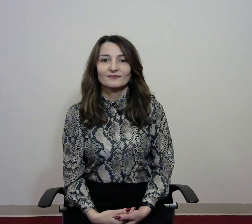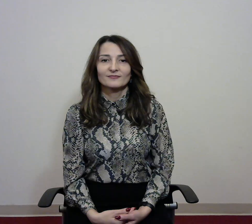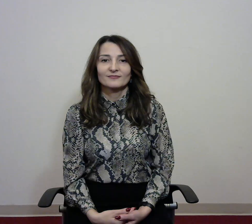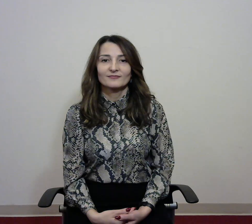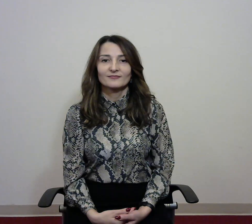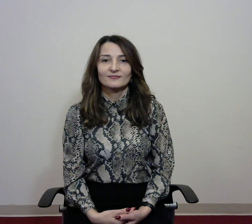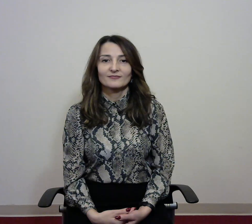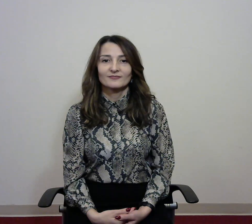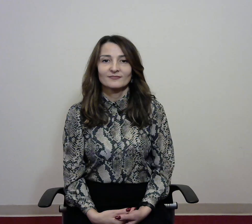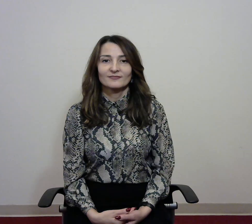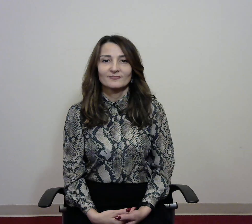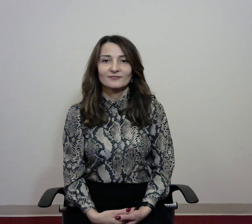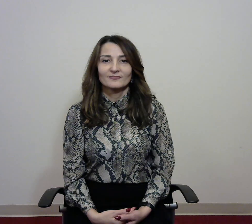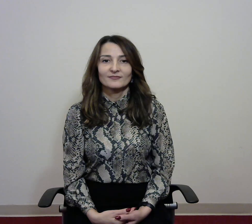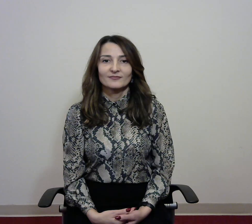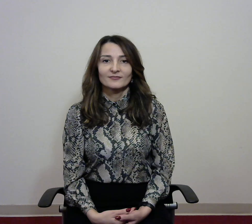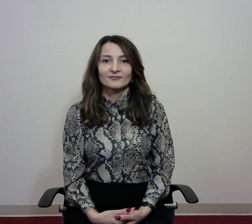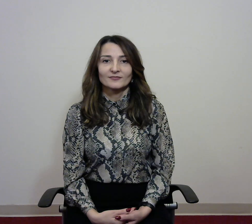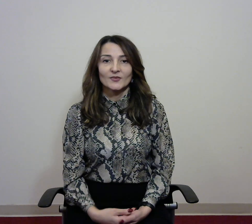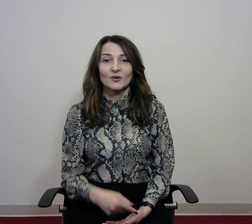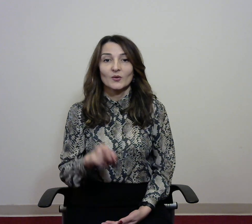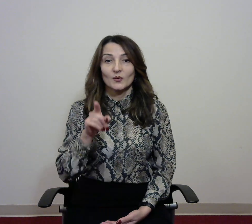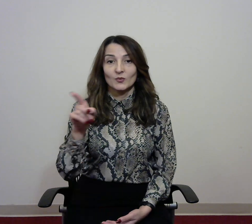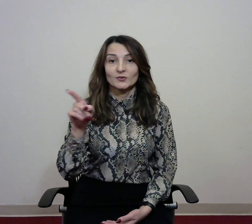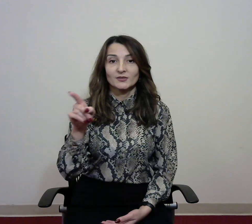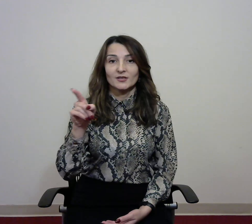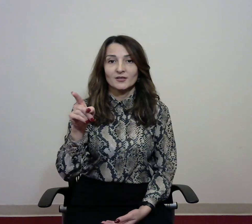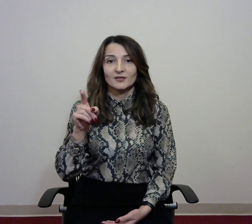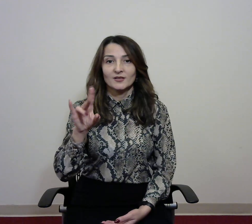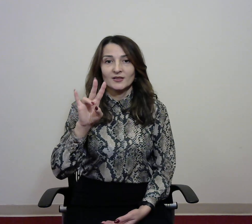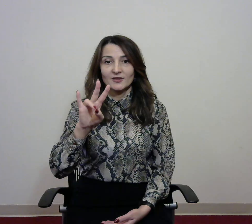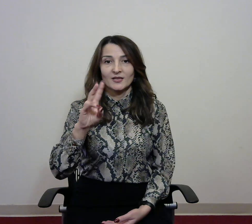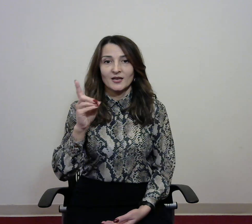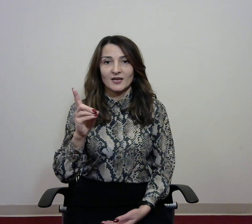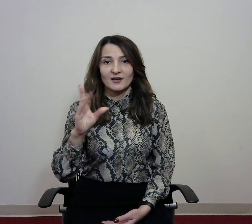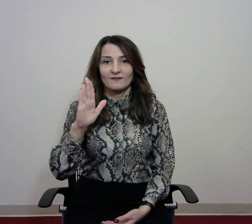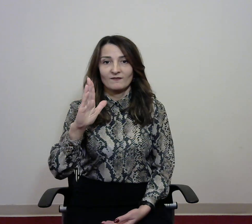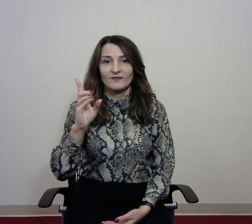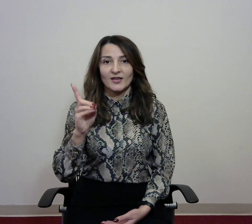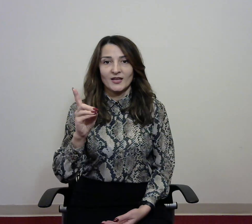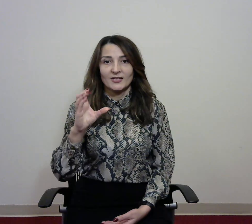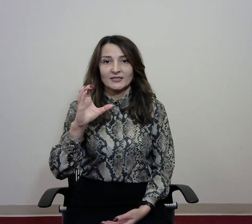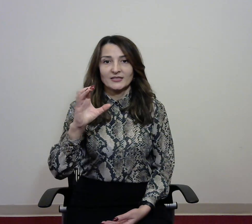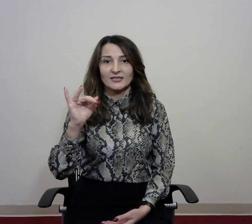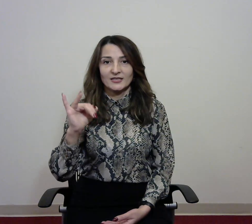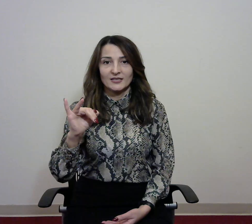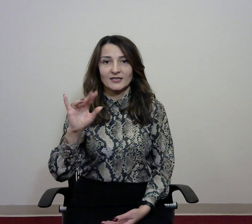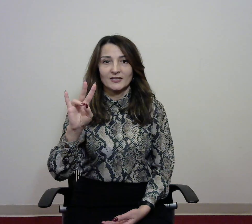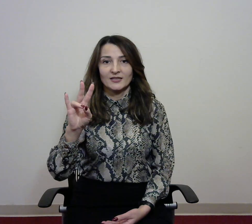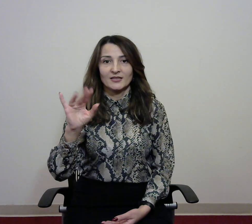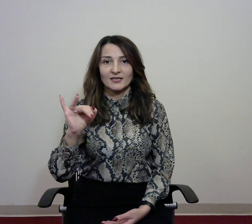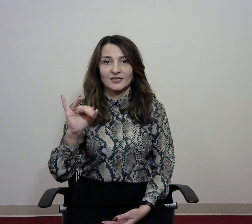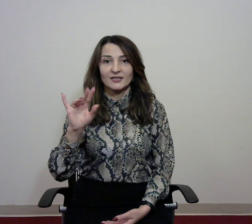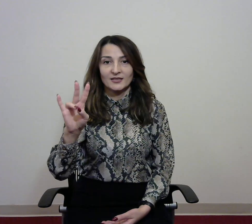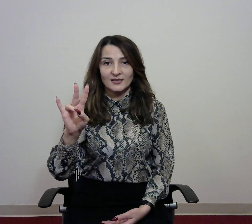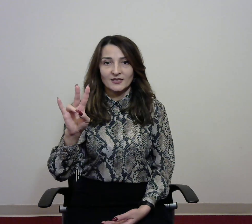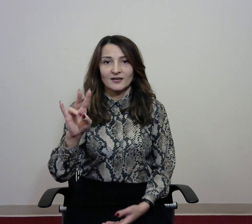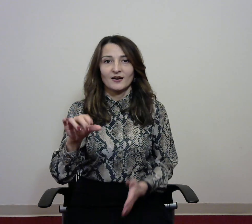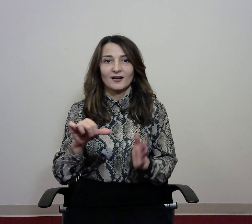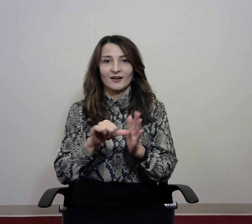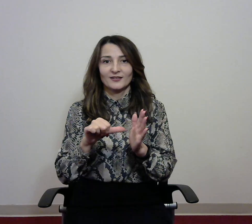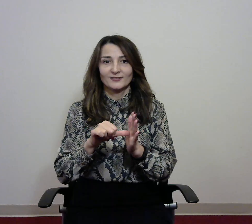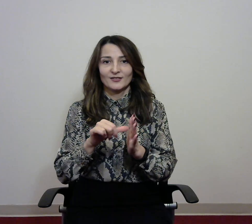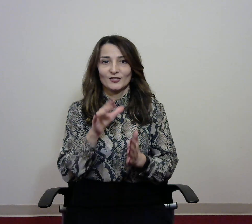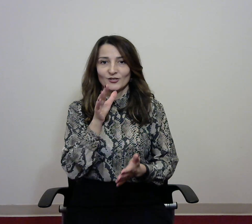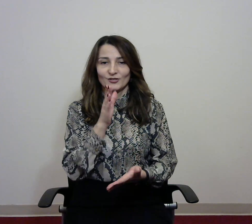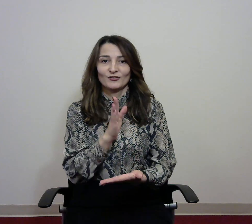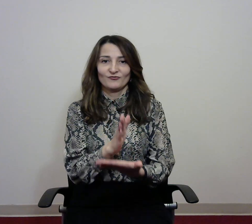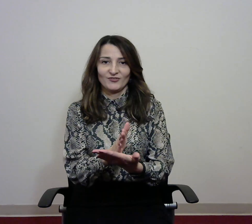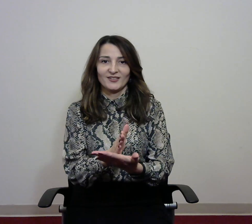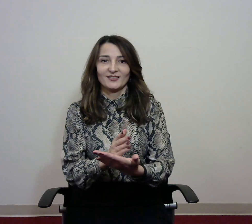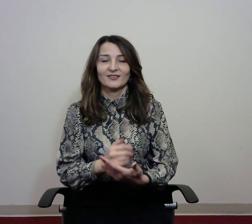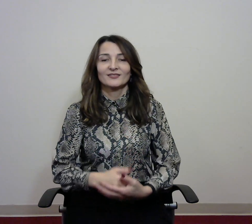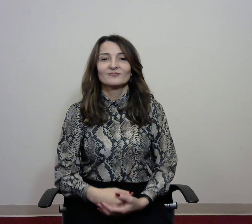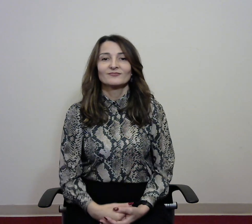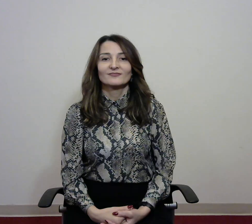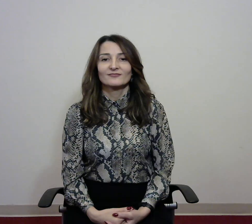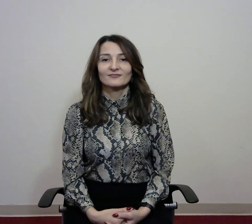Onun nəvəsinin 6 yaşı var